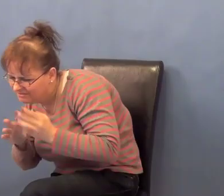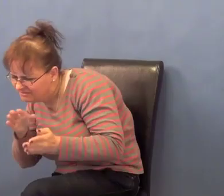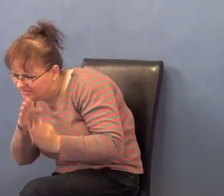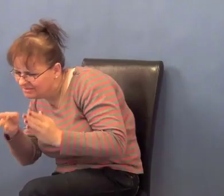Następny.